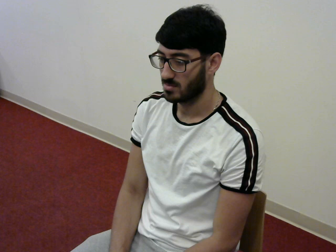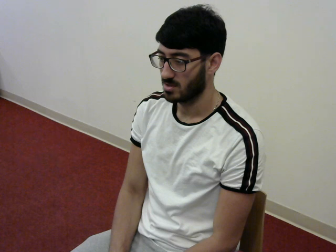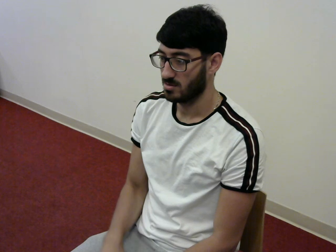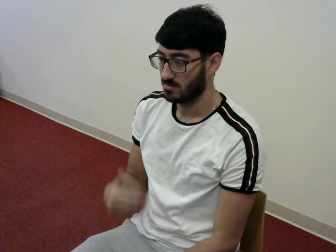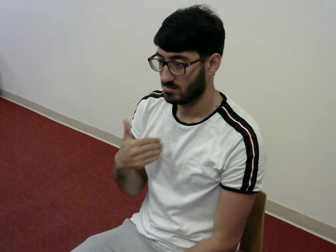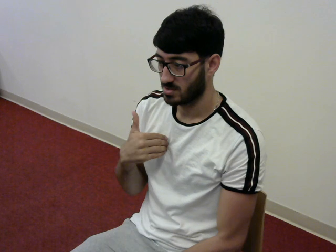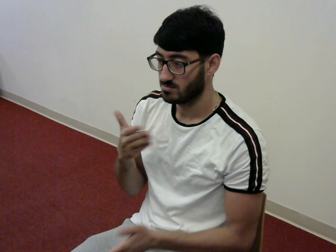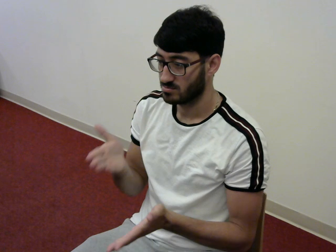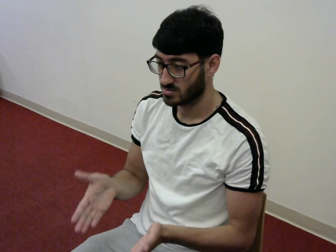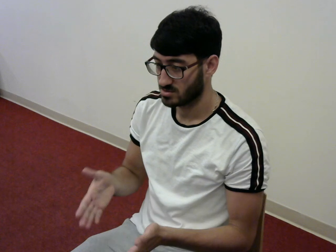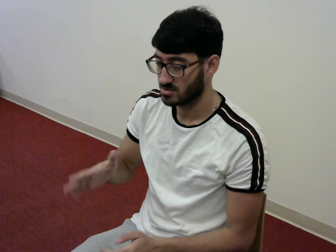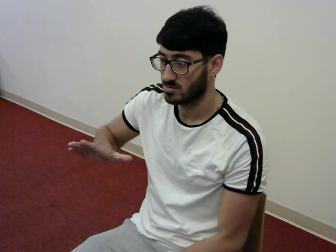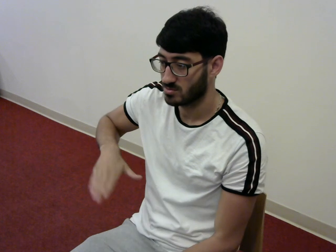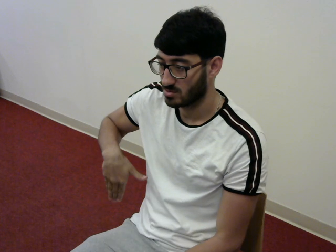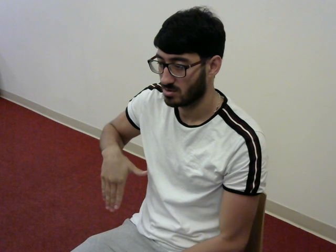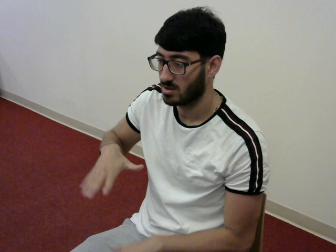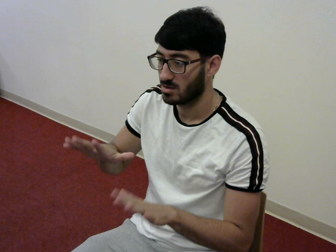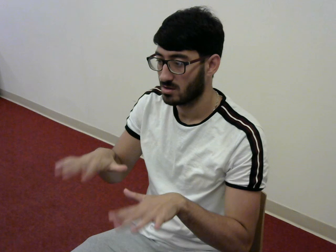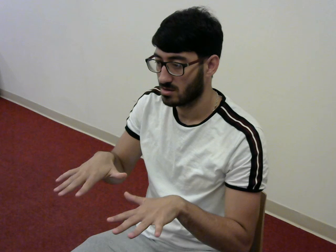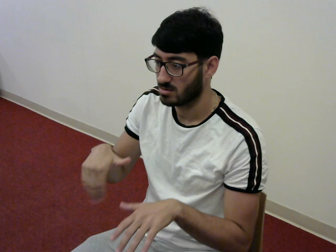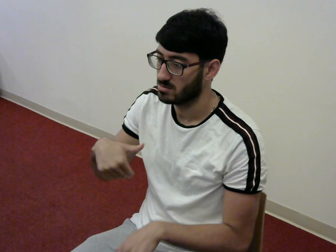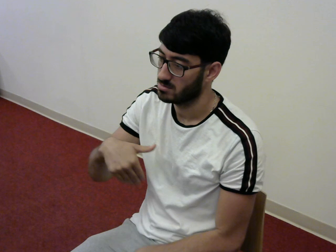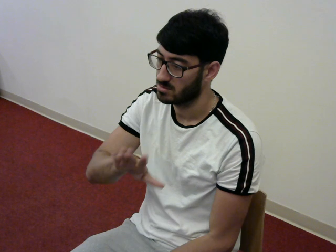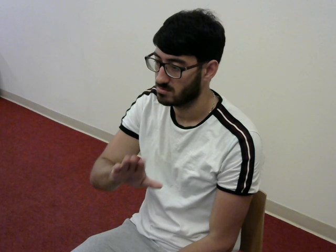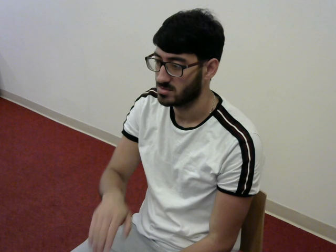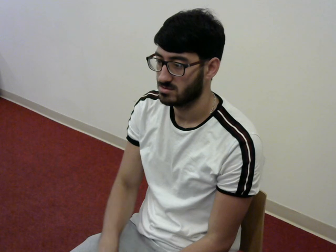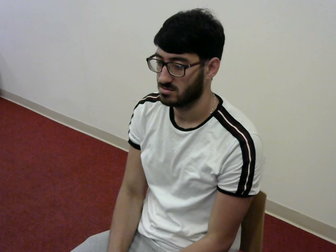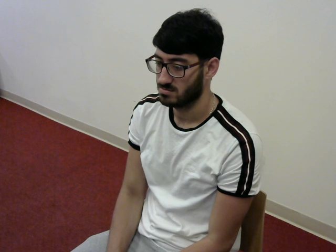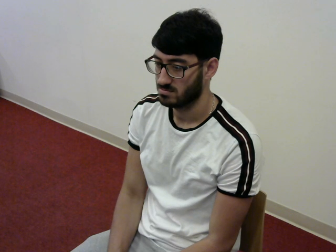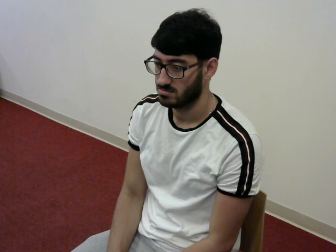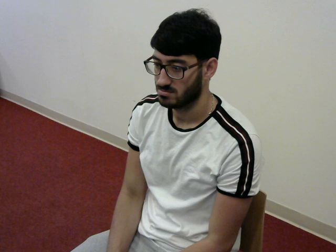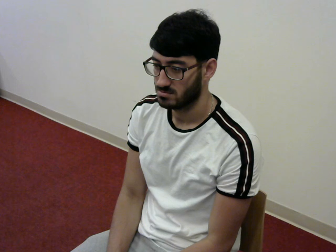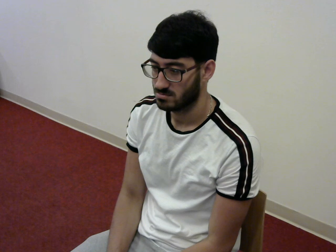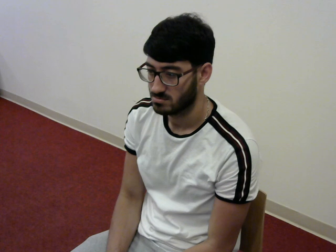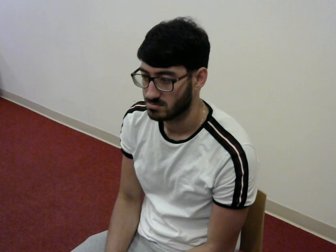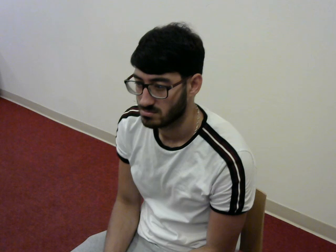Burdan sonra hara getməliyəm?